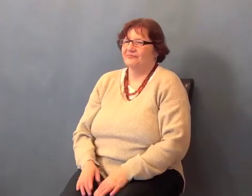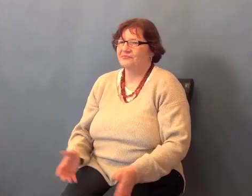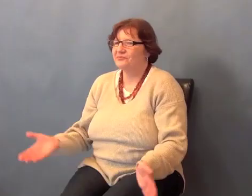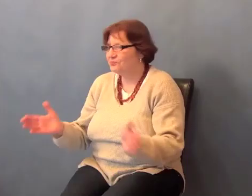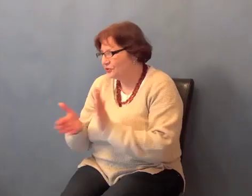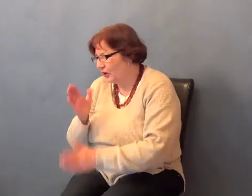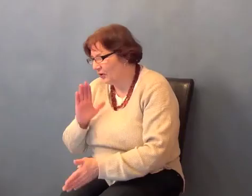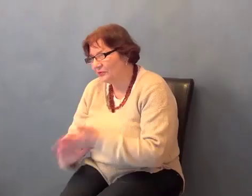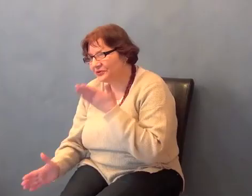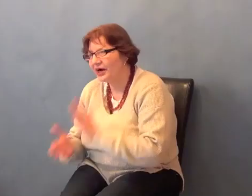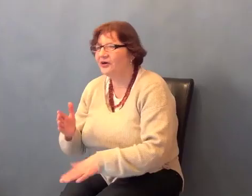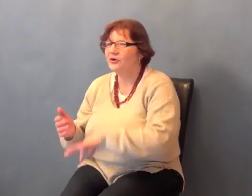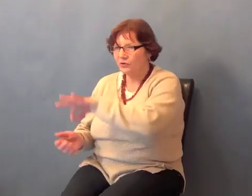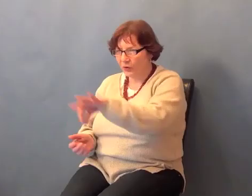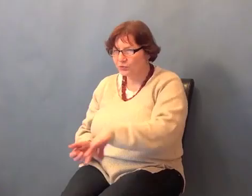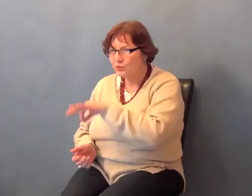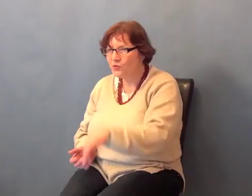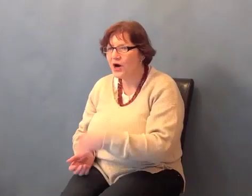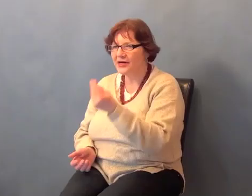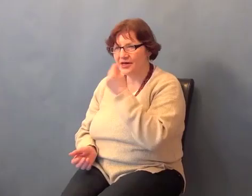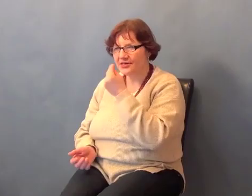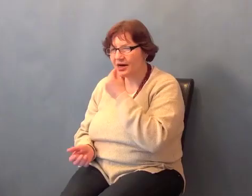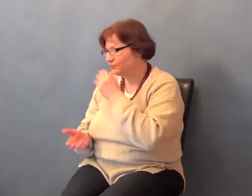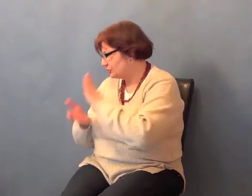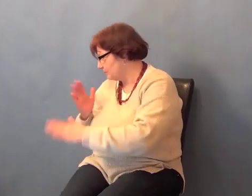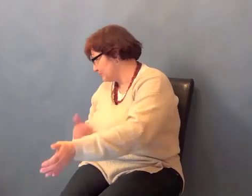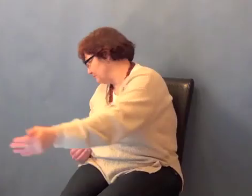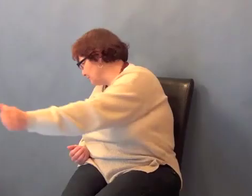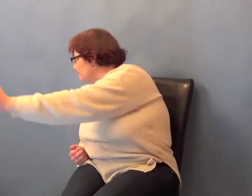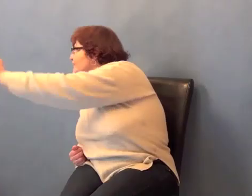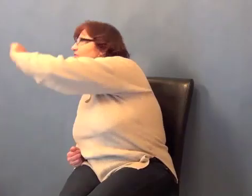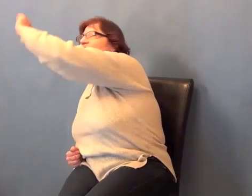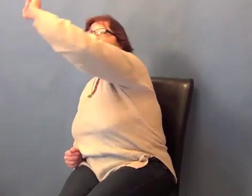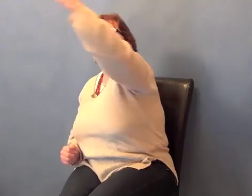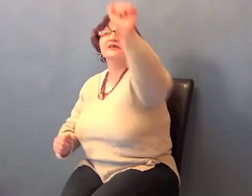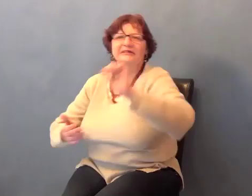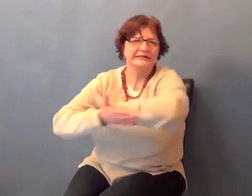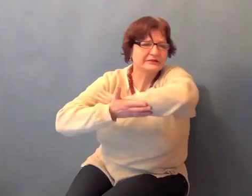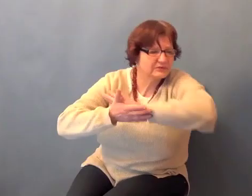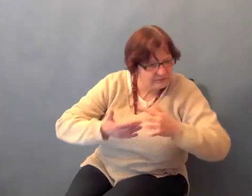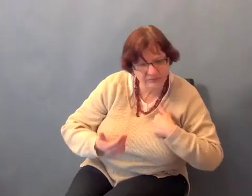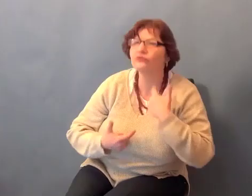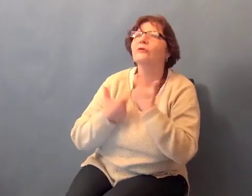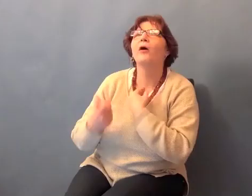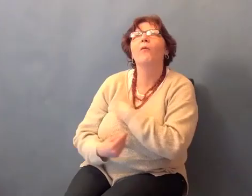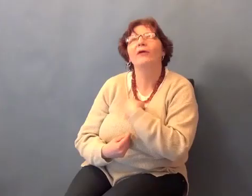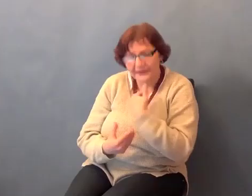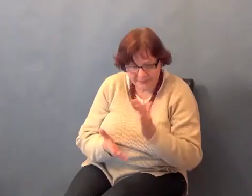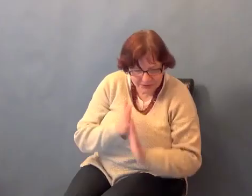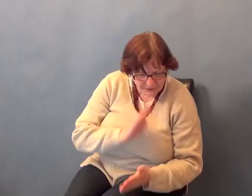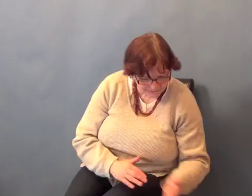Sprzątam, gotuję jedzenie, sprzątam, myję podłogę, żeby było czysto, jak nie mam co robić to sprzątam.